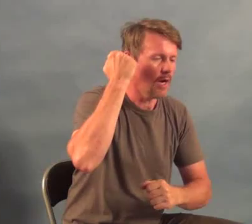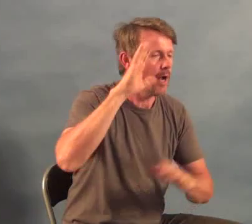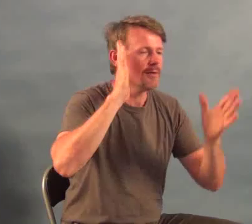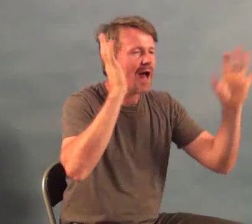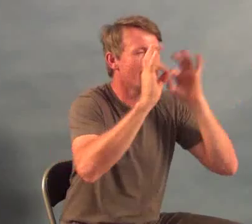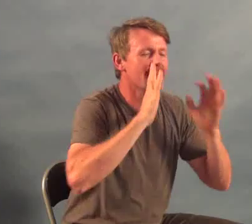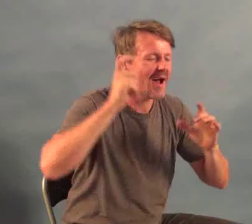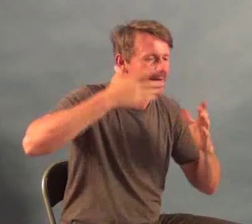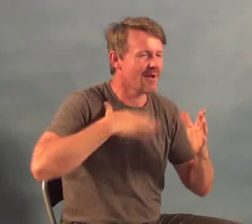Dostał informację przez radio.